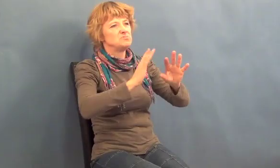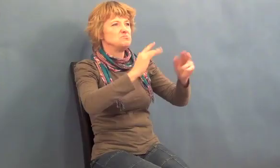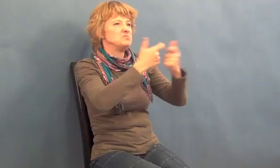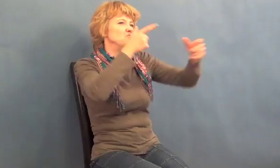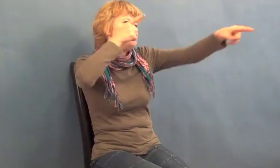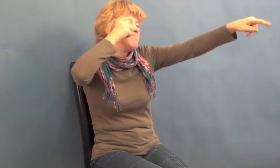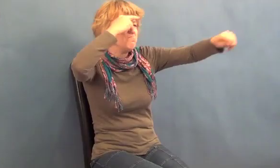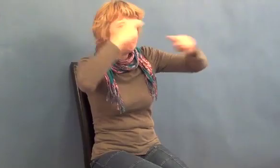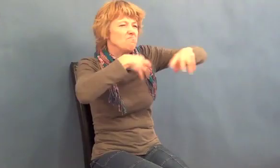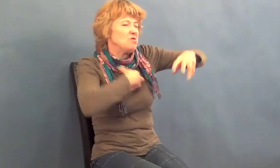Nie będą przeszkadzać, bo tam ktoś jest zmęczony i śpi.